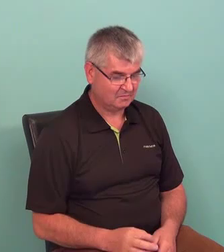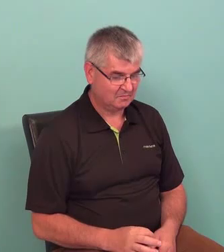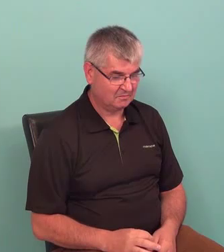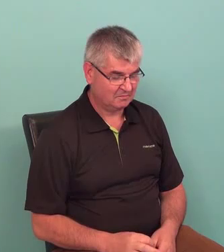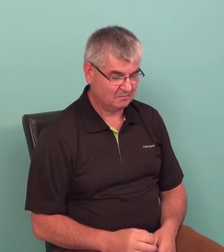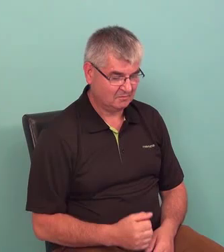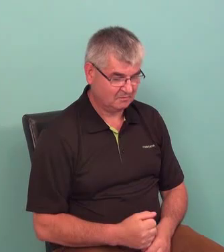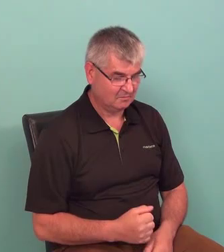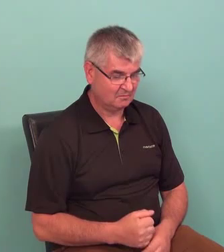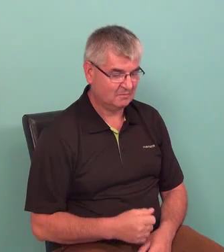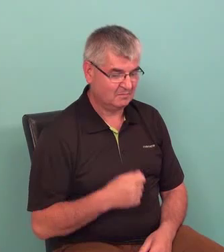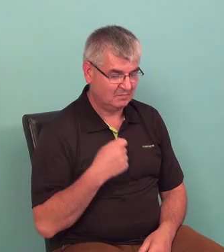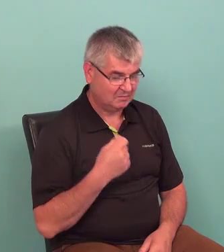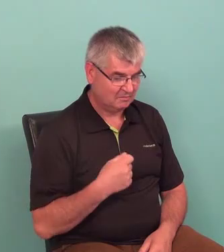W środę praca i dentysta.